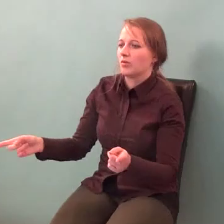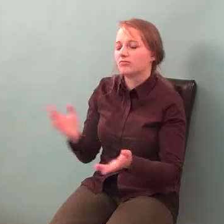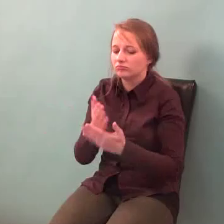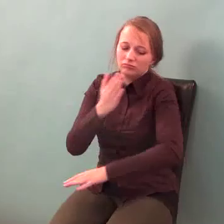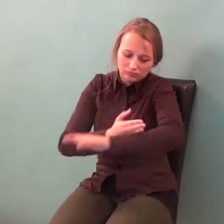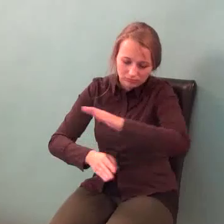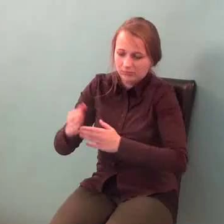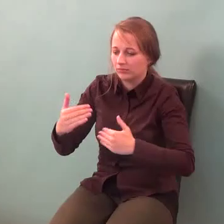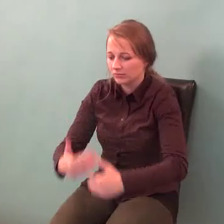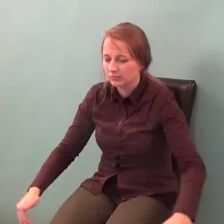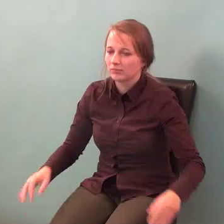Tylko w długich rękawach, w spodniach nad kolana.